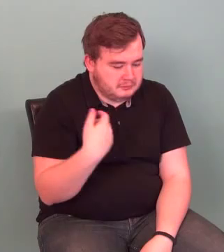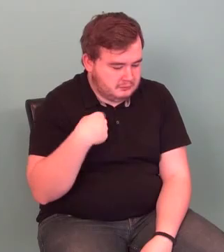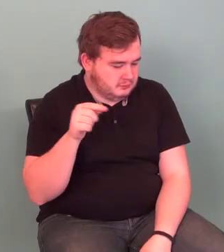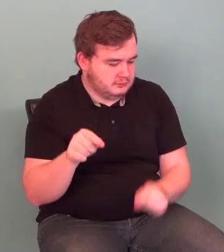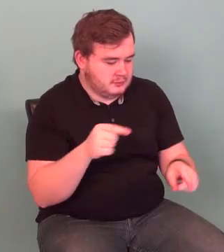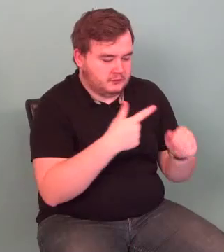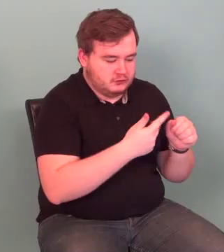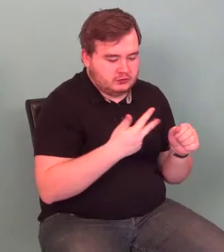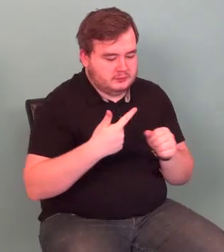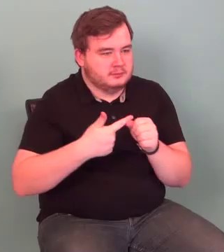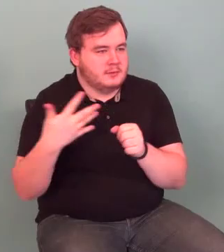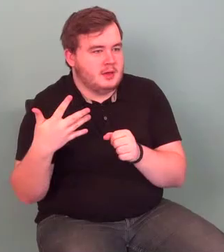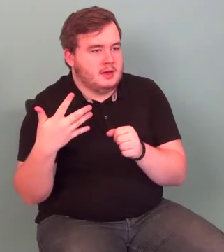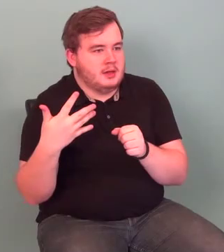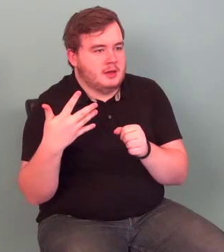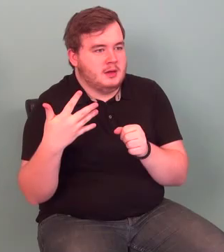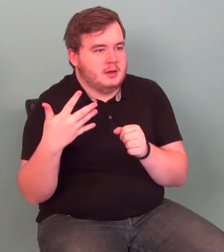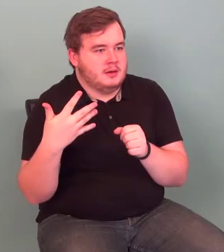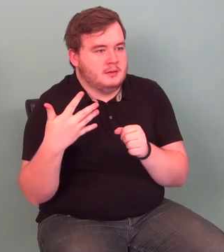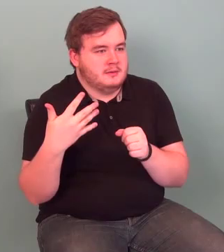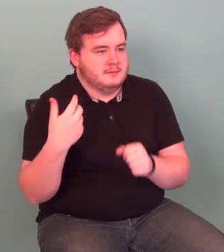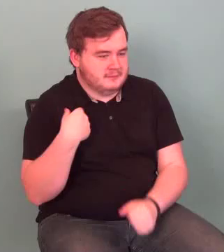Mnie pasuje i tu i tu, dwudziestego trzeciego i dwudziestego piątego.